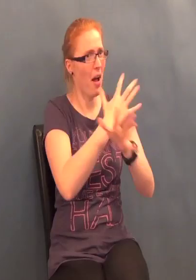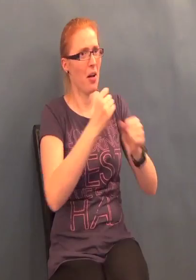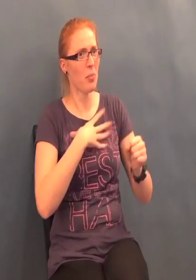A mężczyzna...